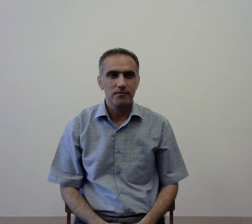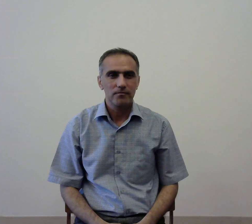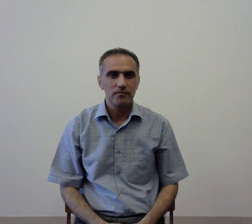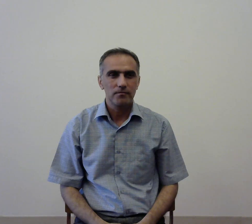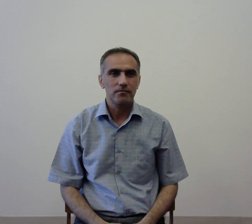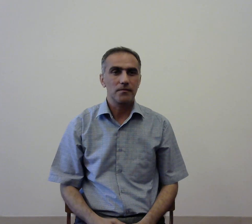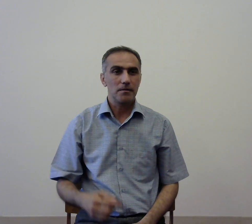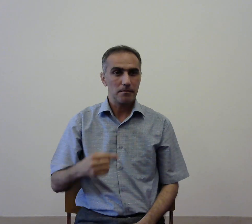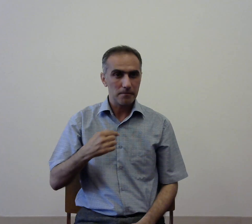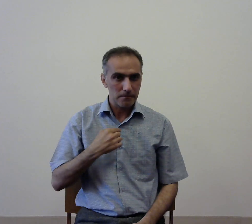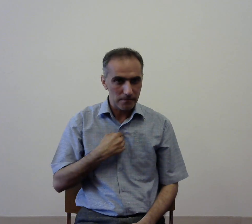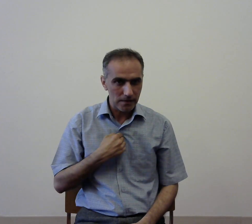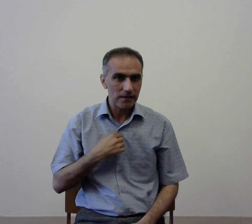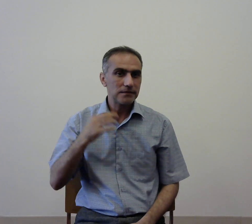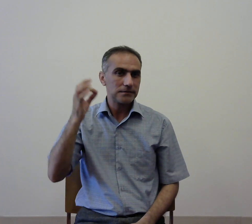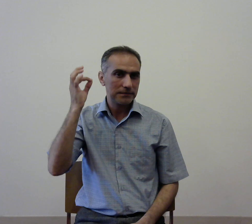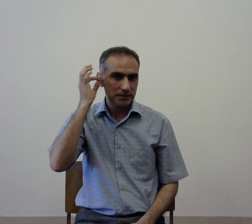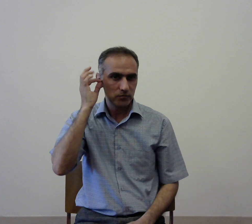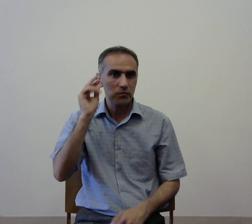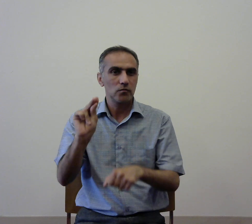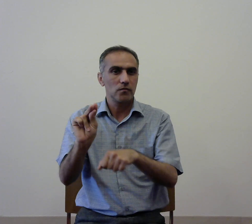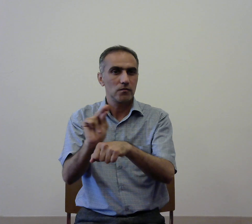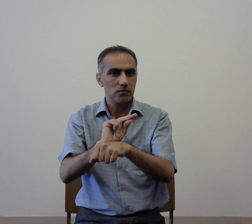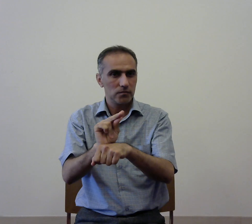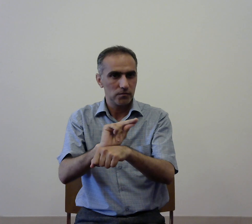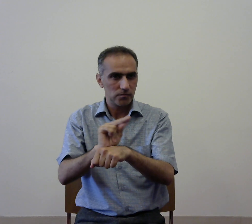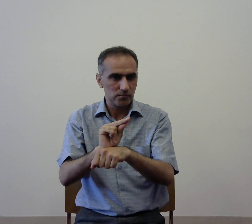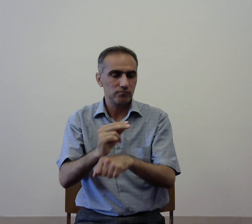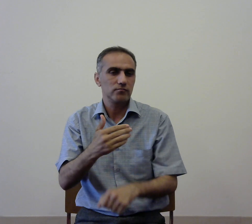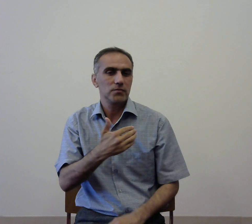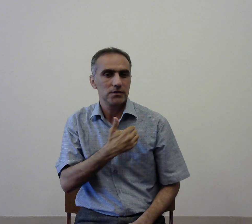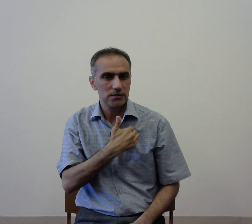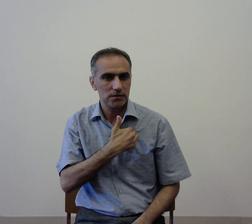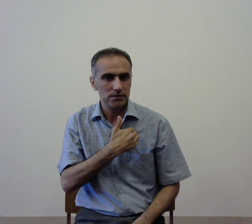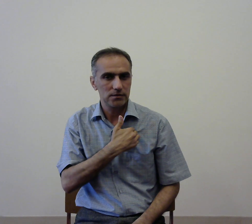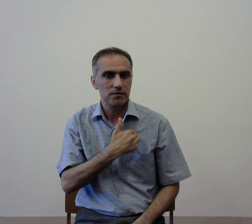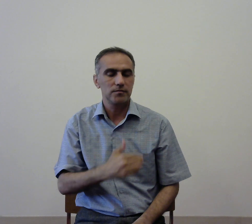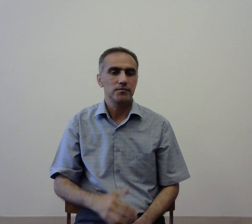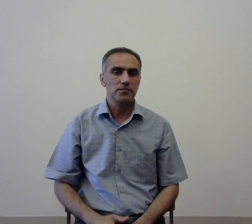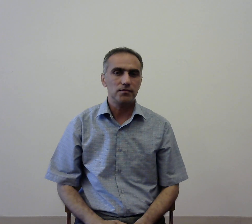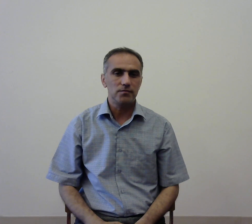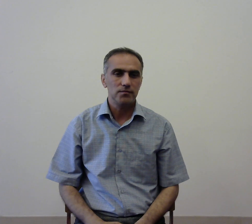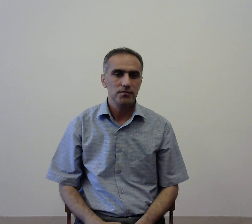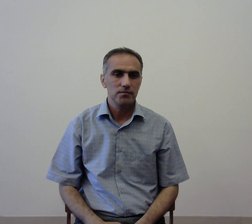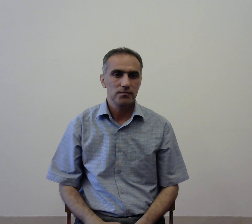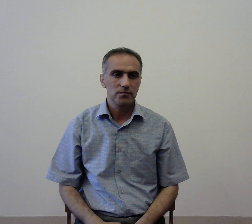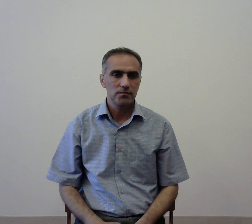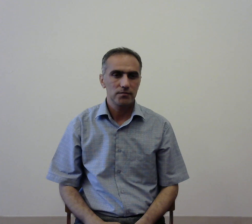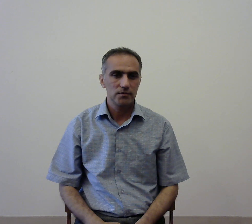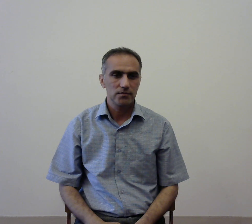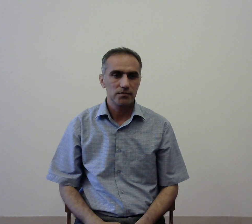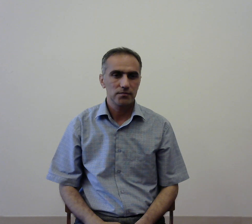Mən həkim müayinəsindən keçmək istəyirəm